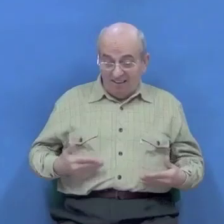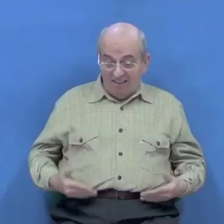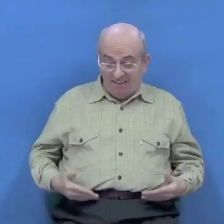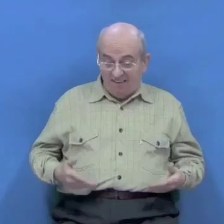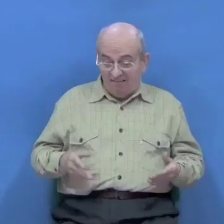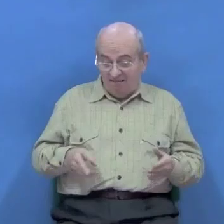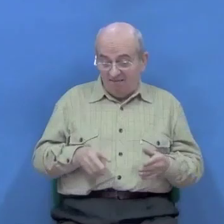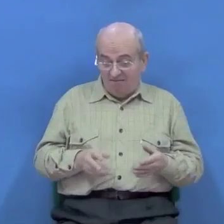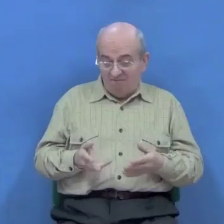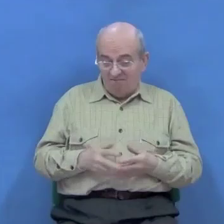Majtki.